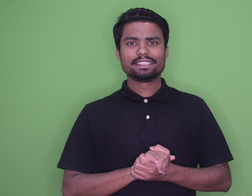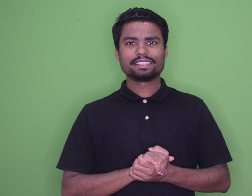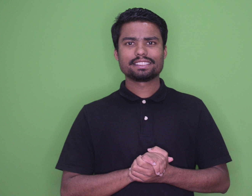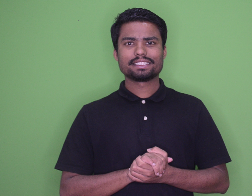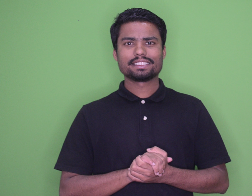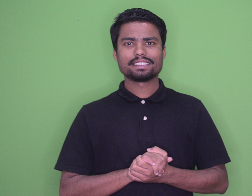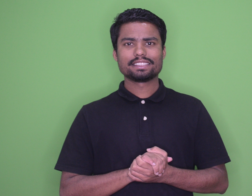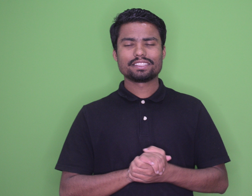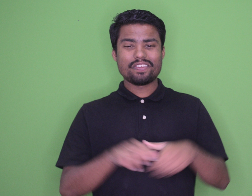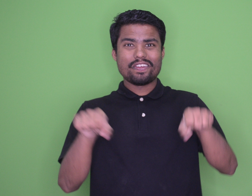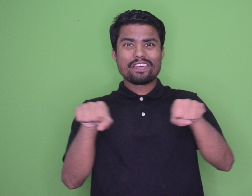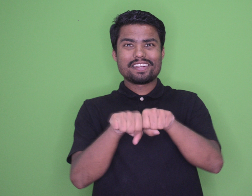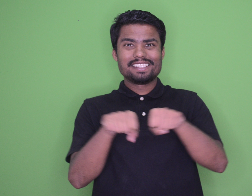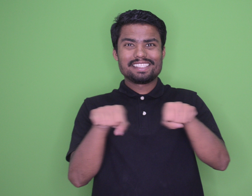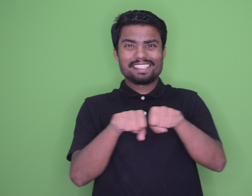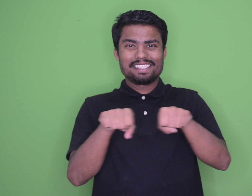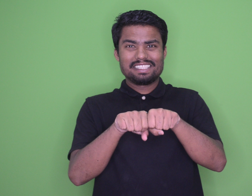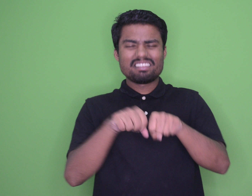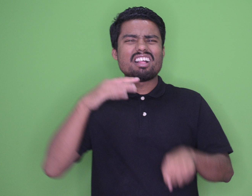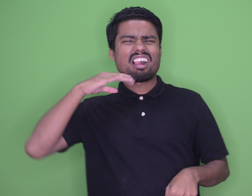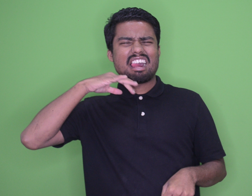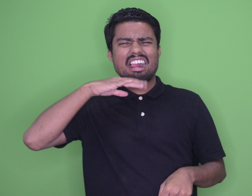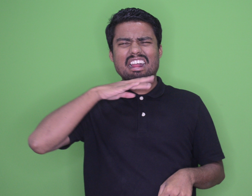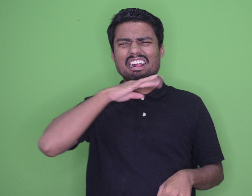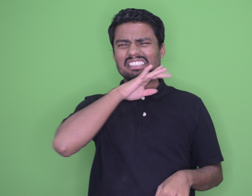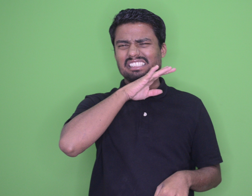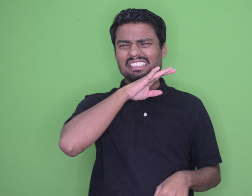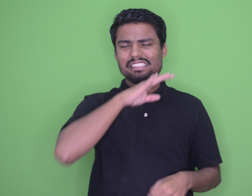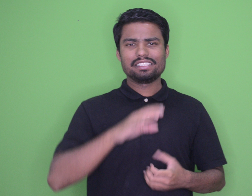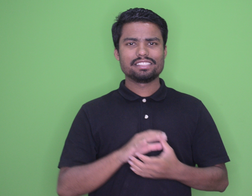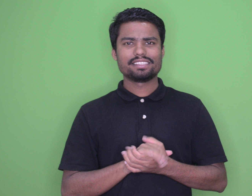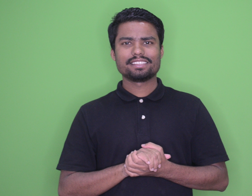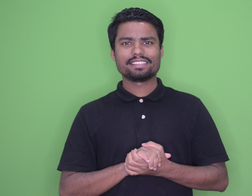shoes are dirty